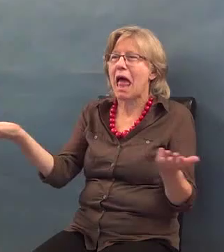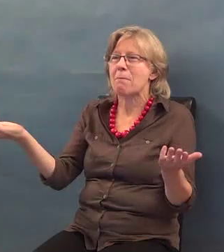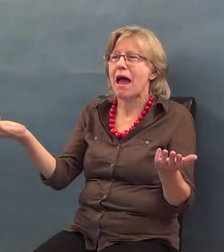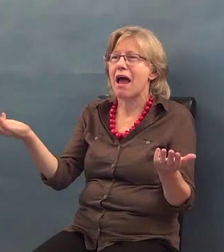Nie ma.